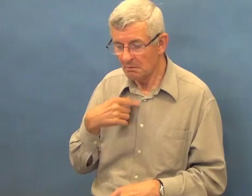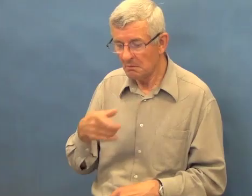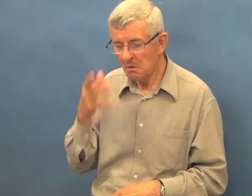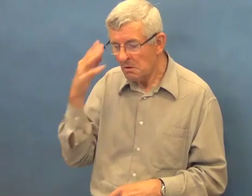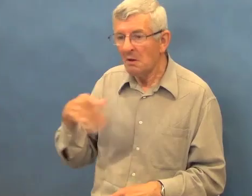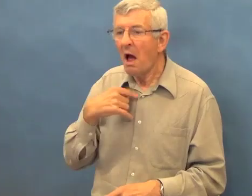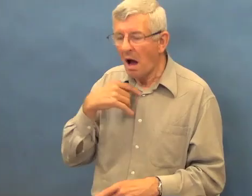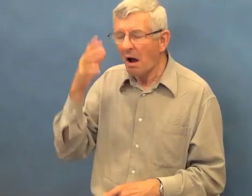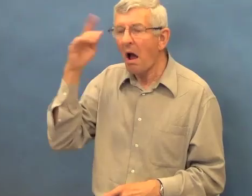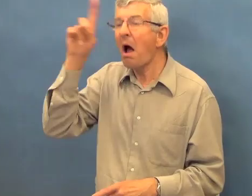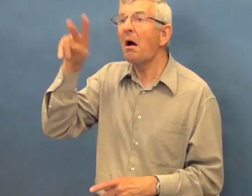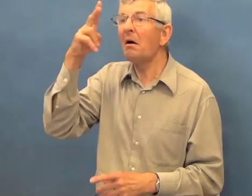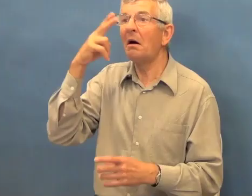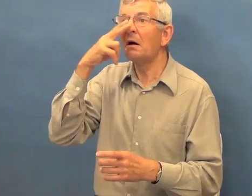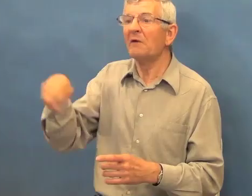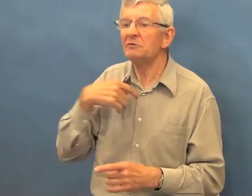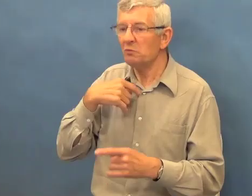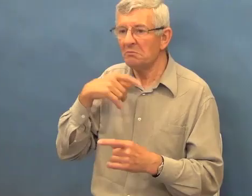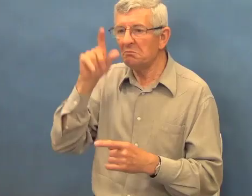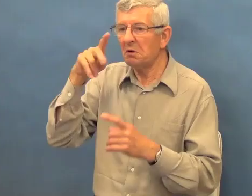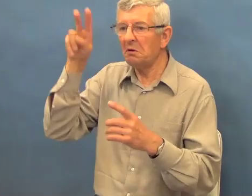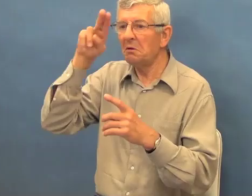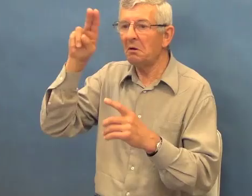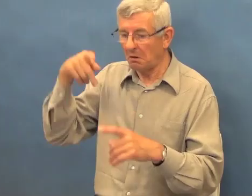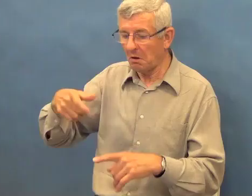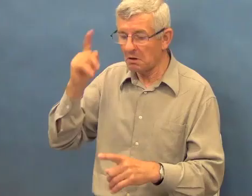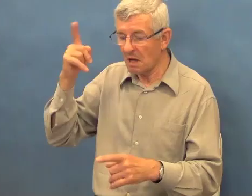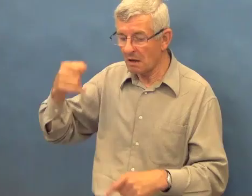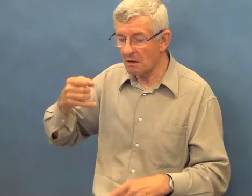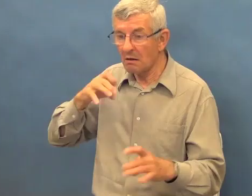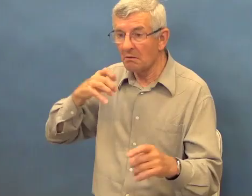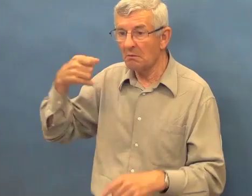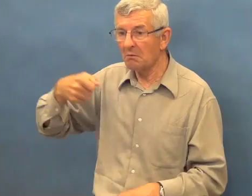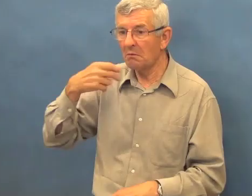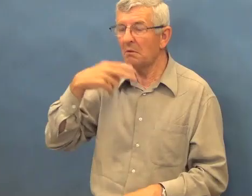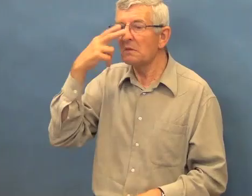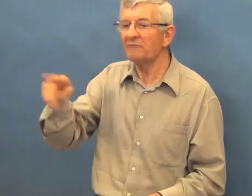To dla mnie jest obce, nie widziałem takiego znaku. Tego okrągłego znaku, który mówi, że nie wolno biegać z torbą, nie widziałem.